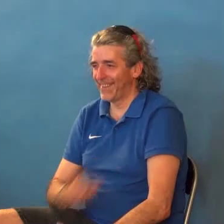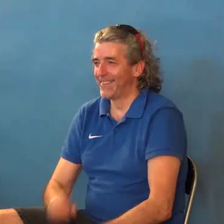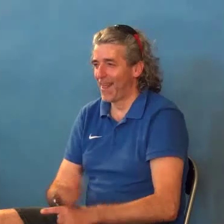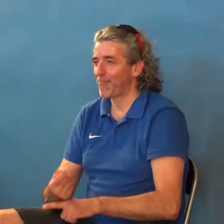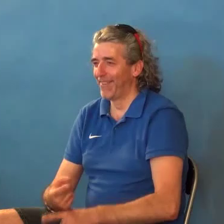Fajnie.